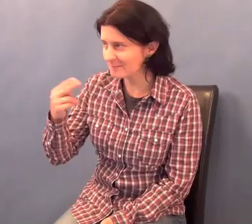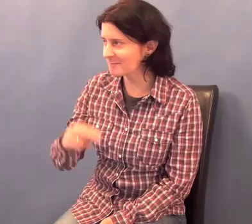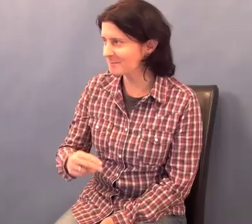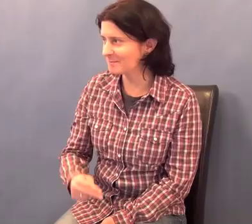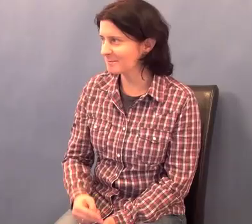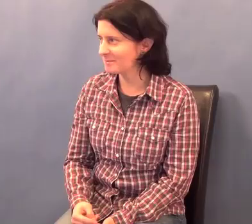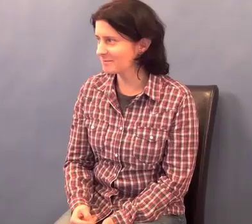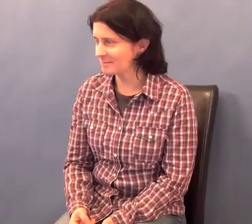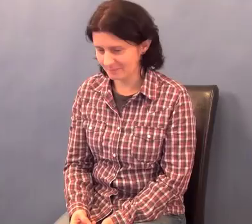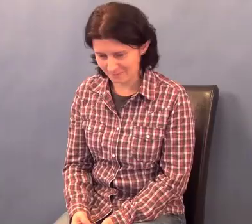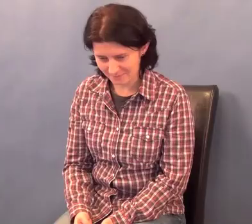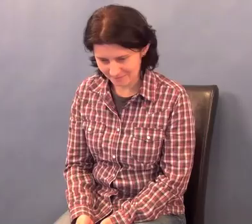Następny.